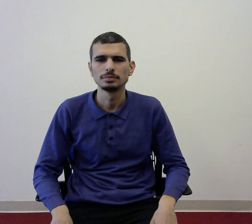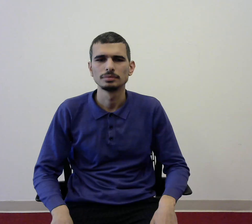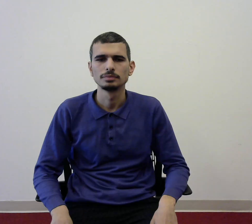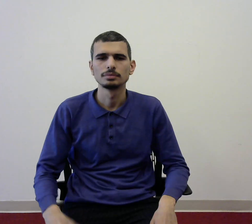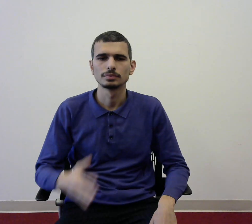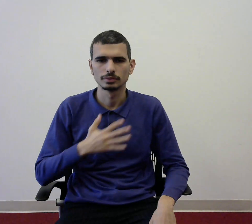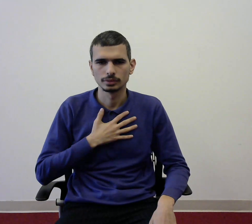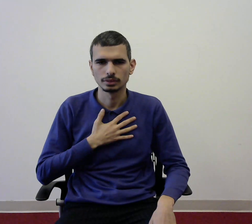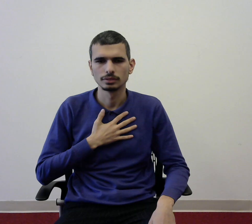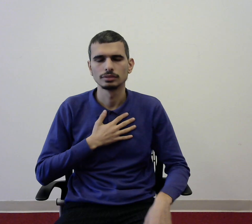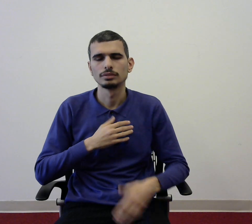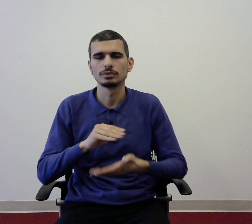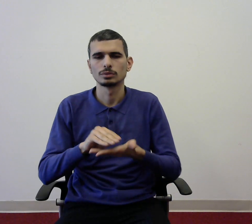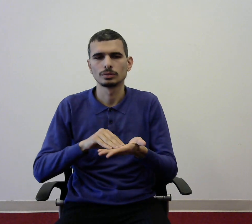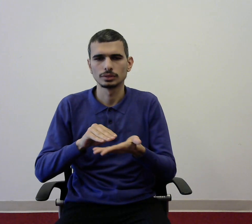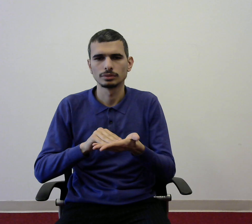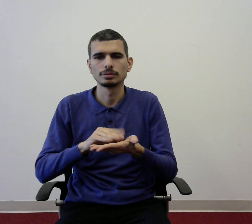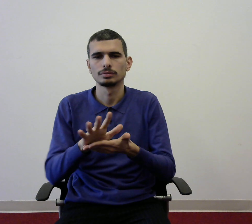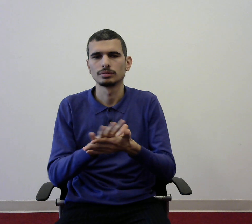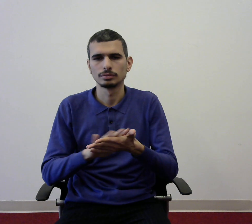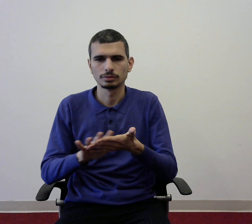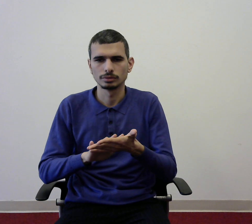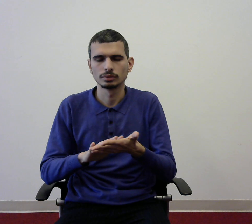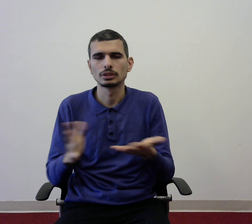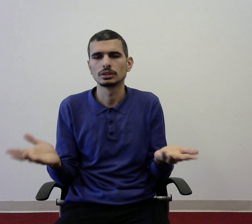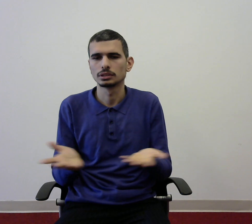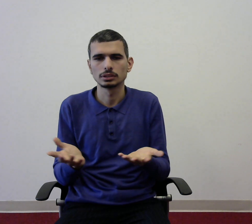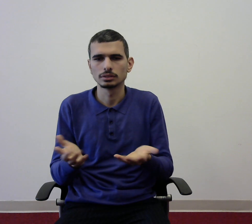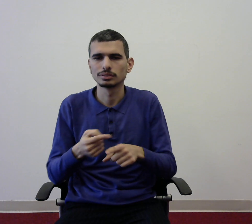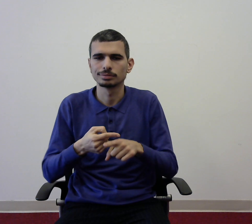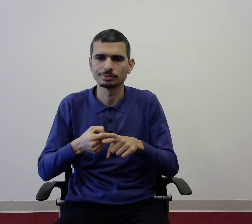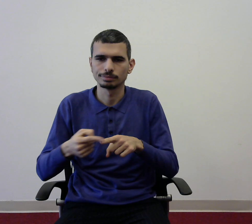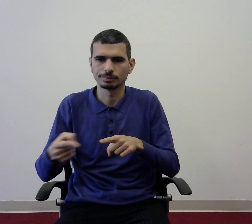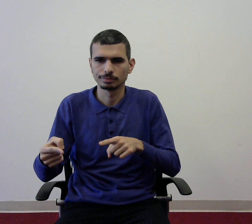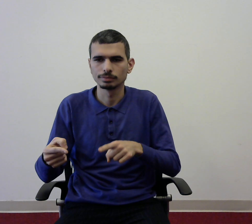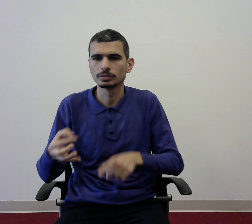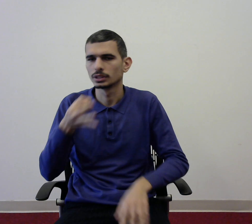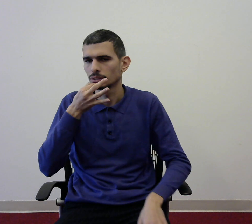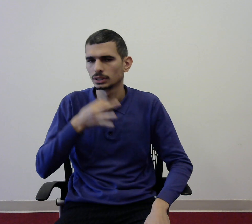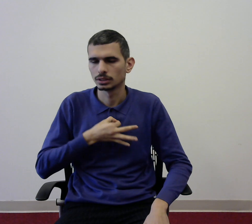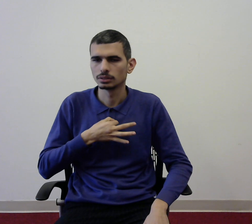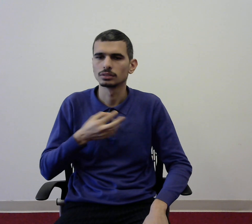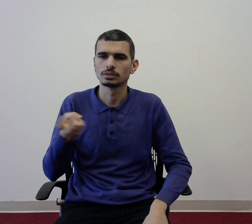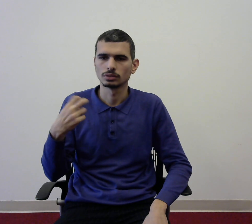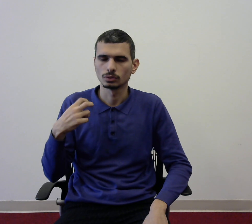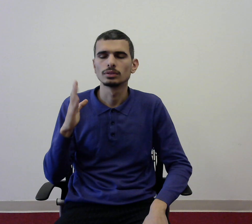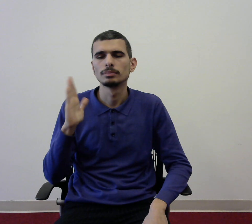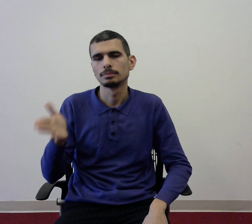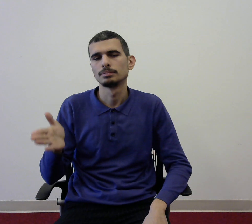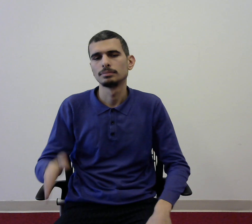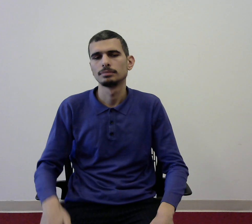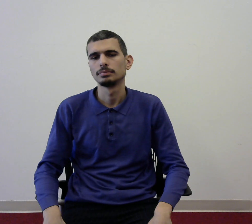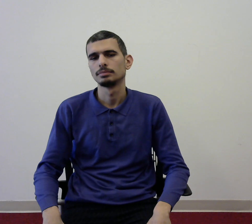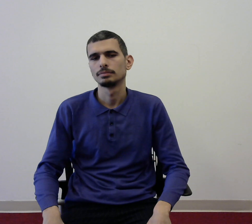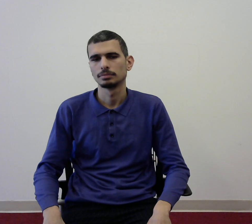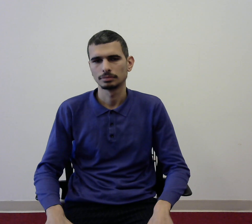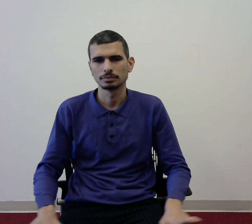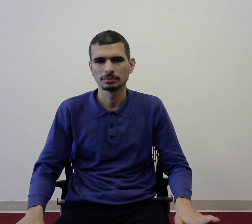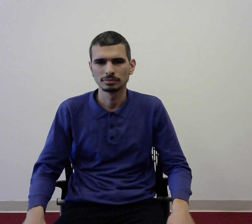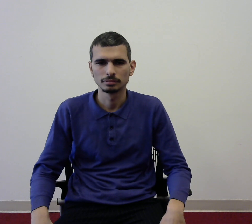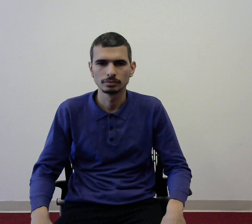Mənim yazdığım ərizəyə hansı müddətdə cavab gələcək?